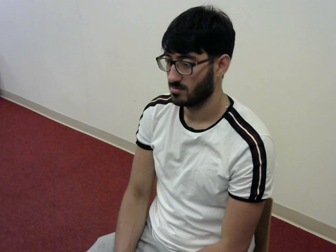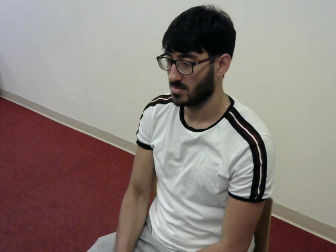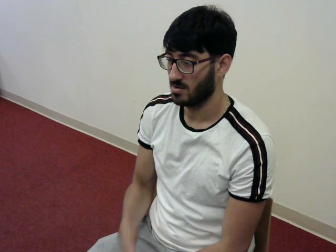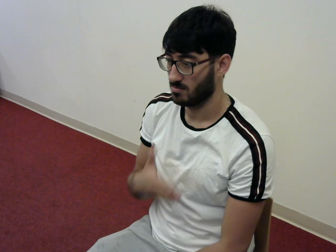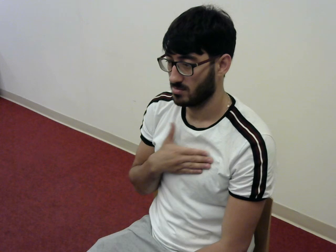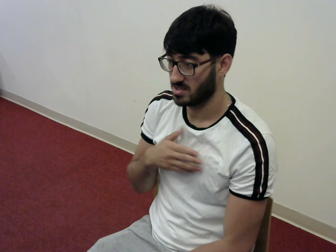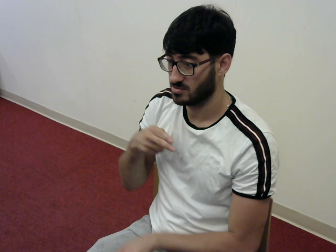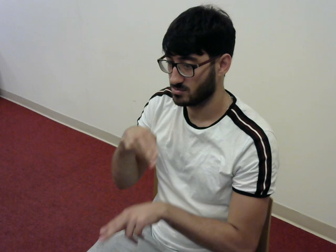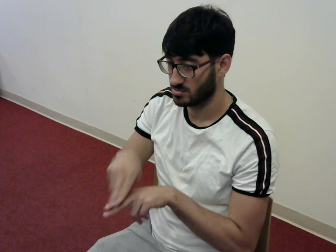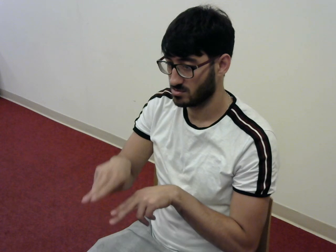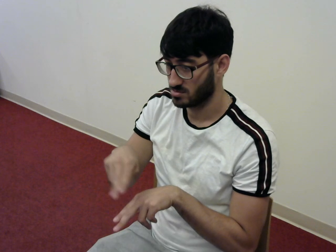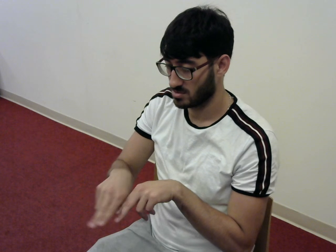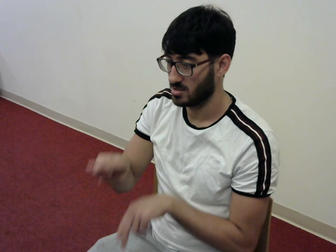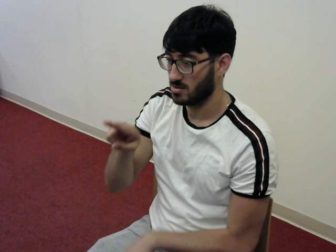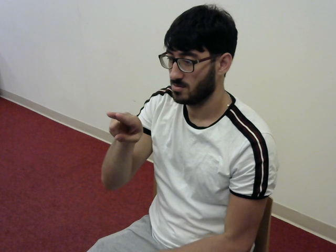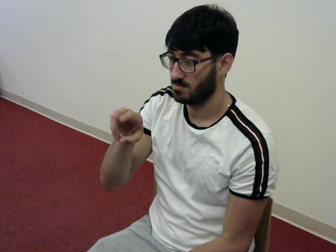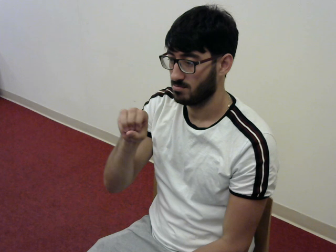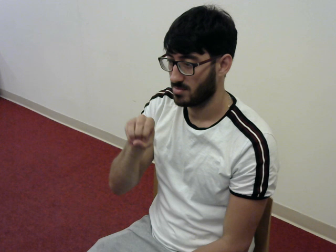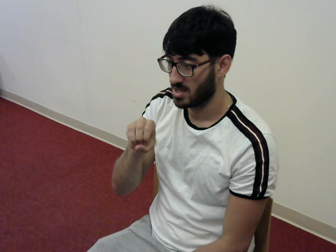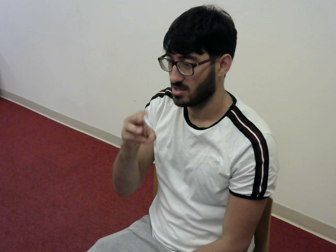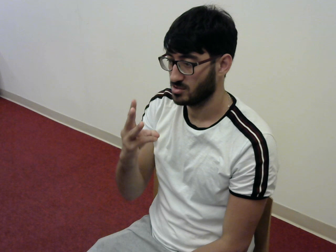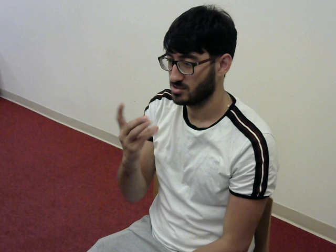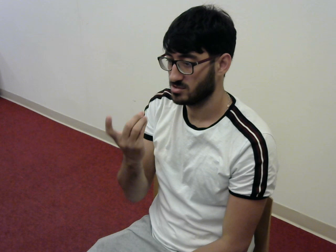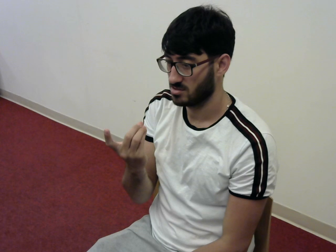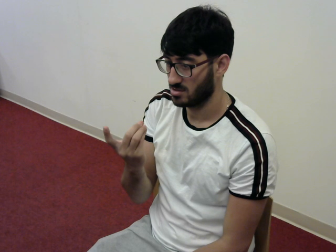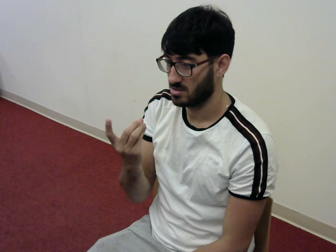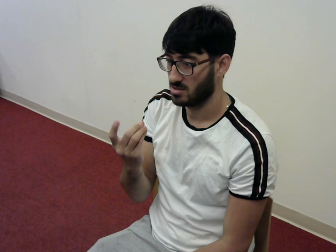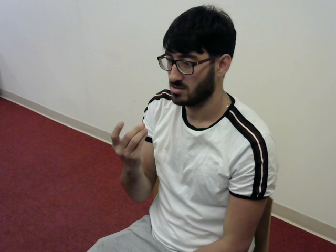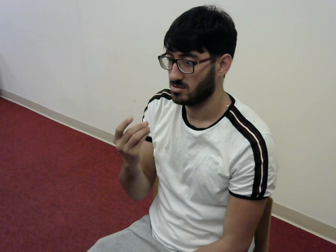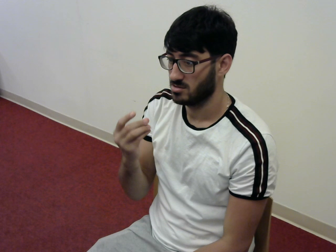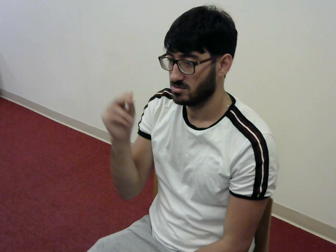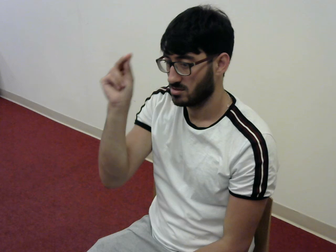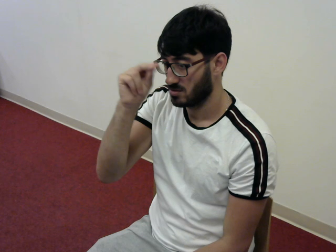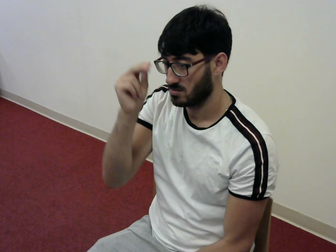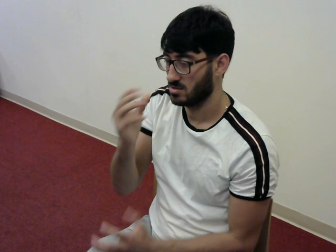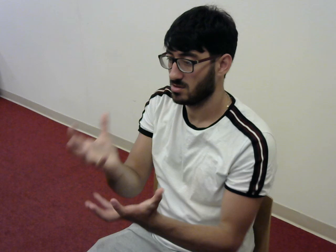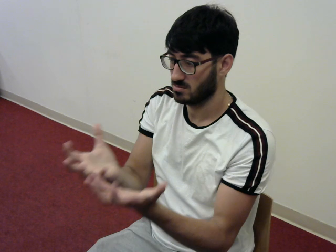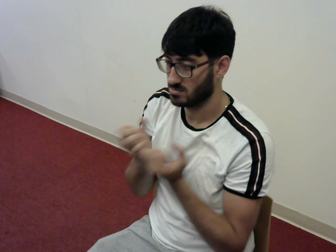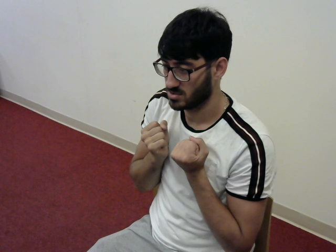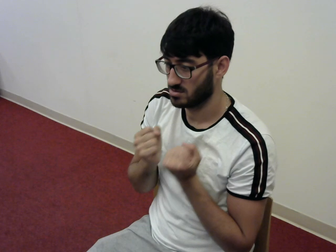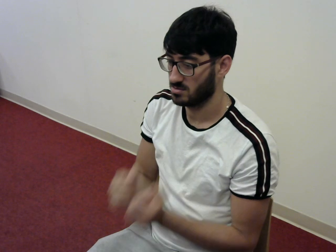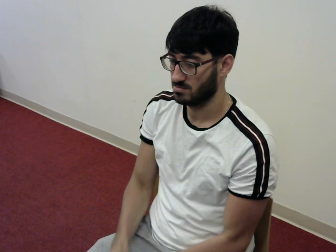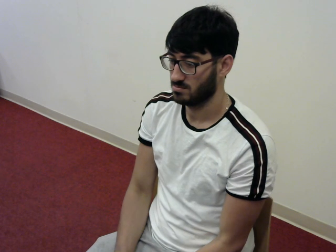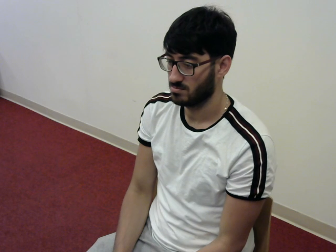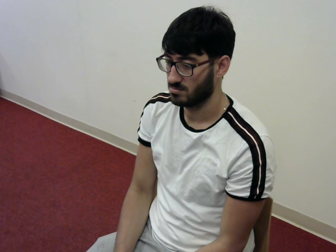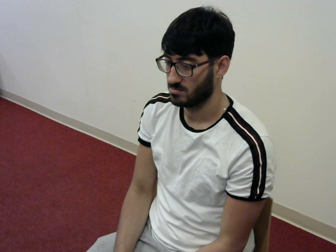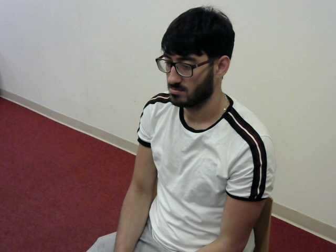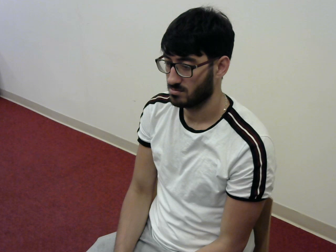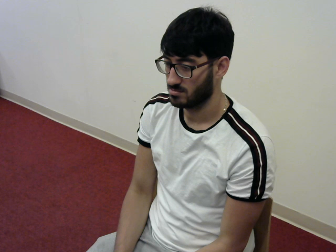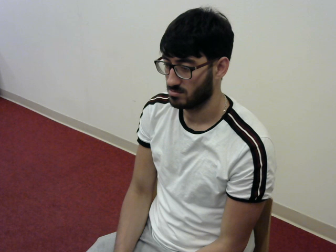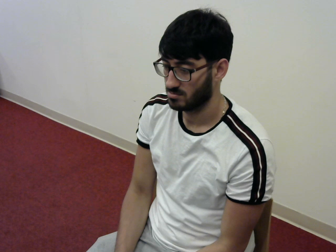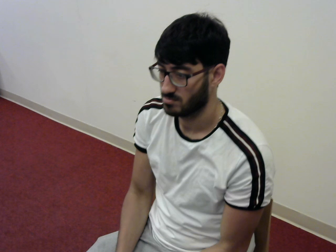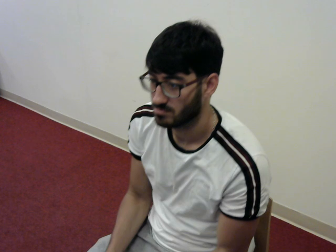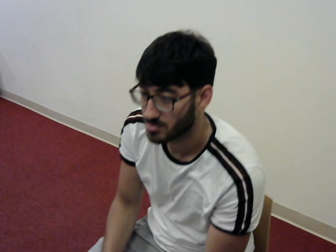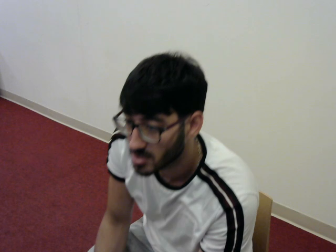Mən dülgər peşəsinin təhsilini almışam